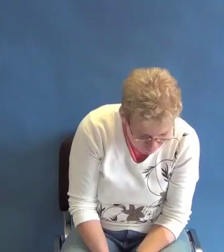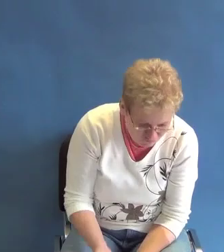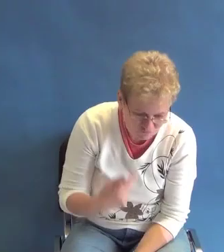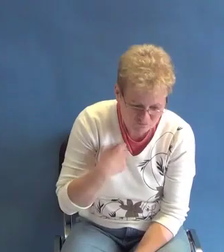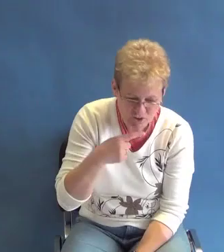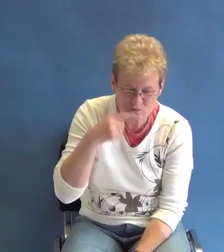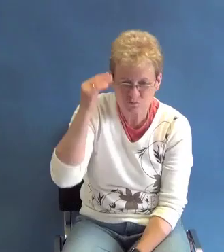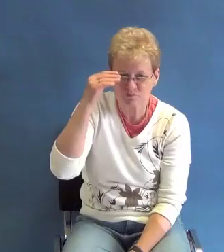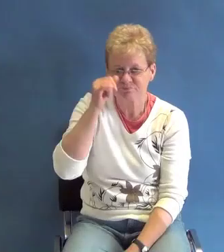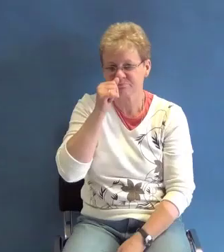Uczę się niemieckiego, nie mogę.